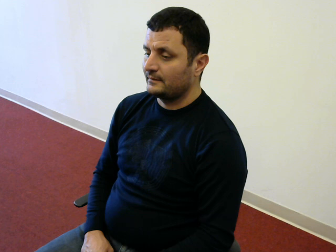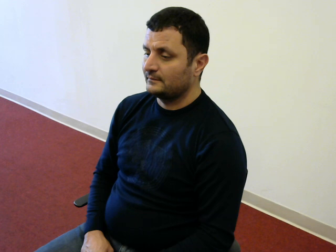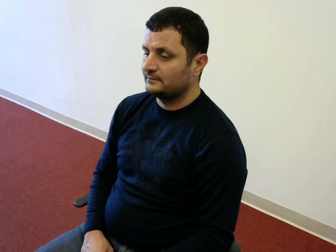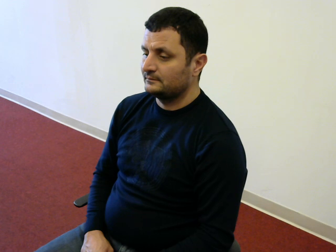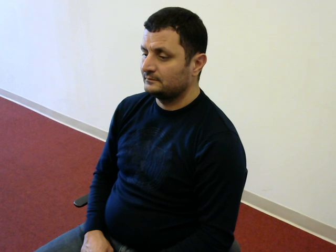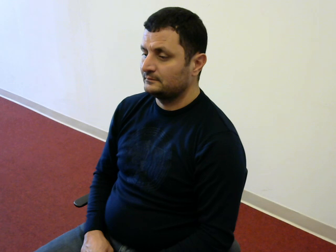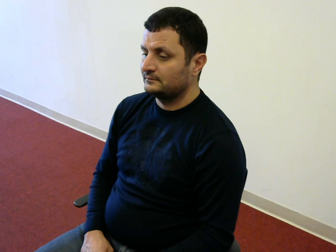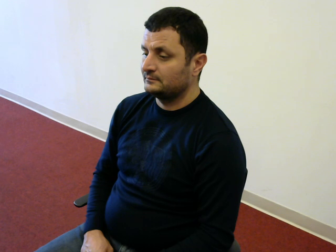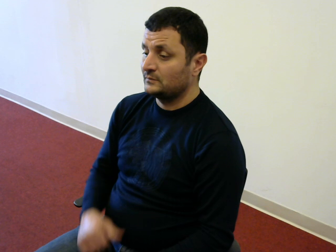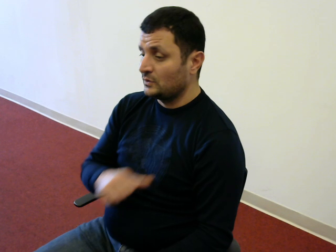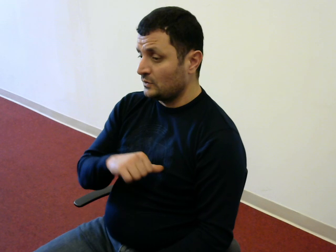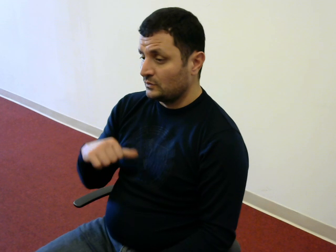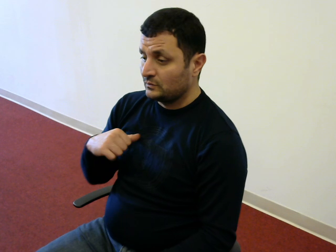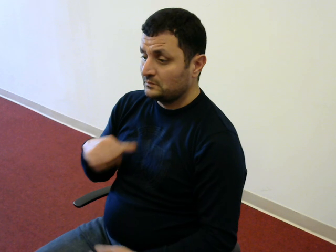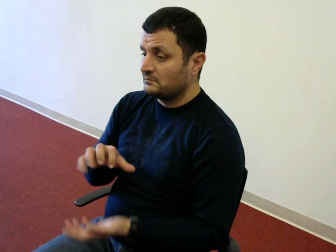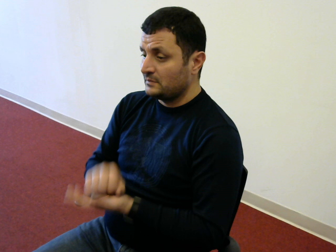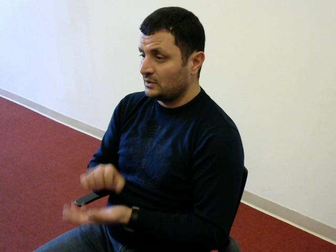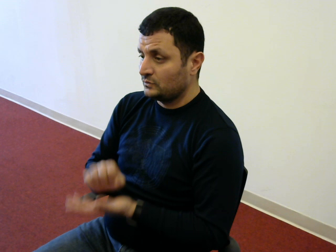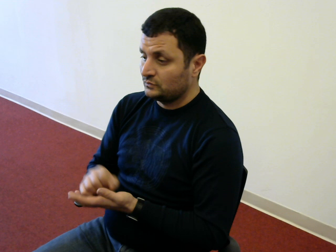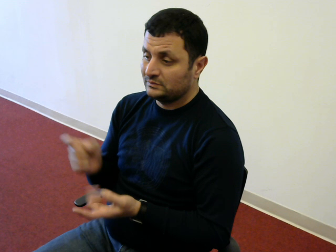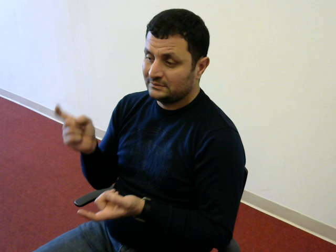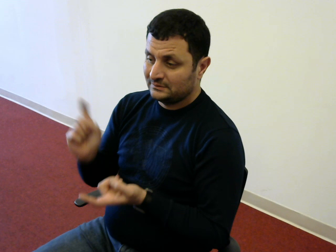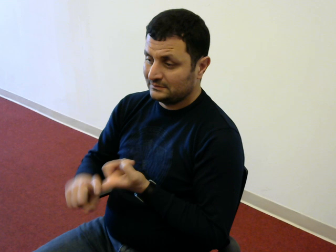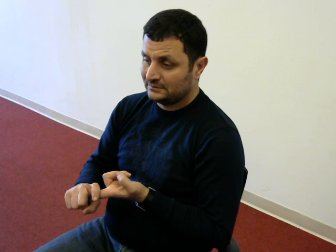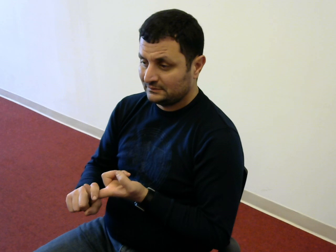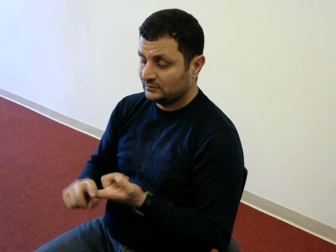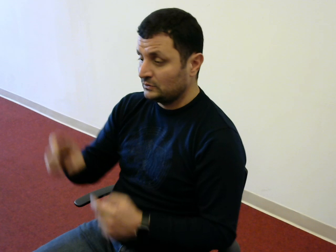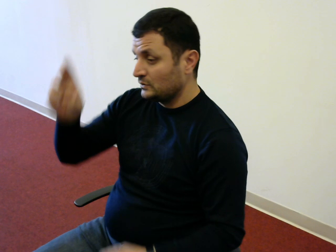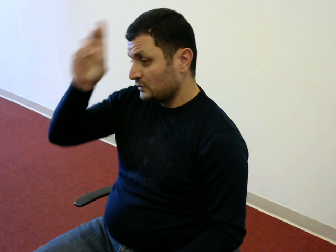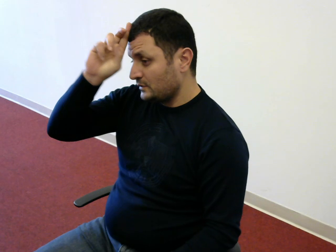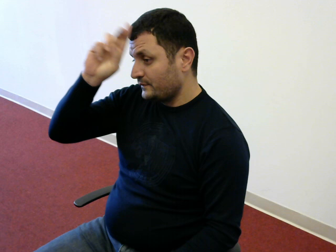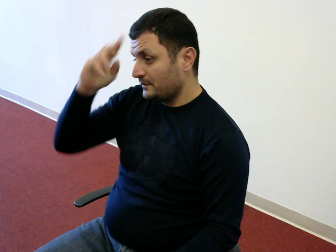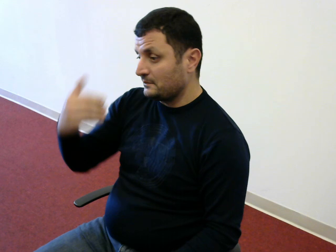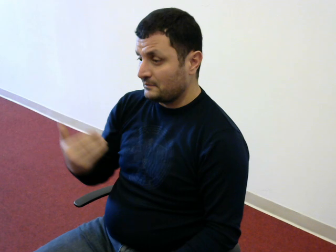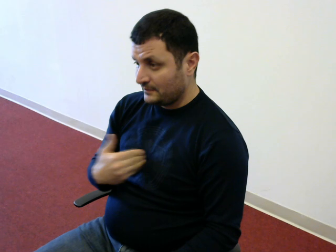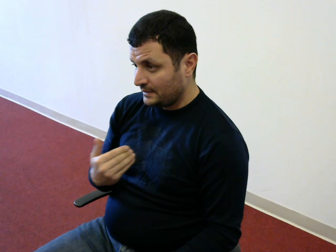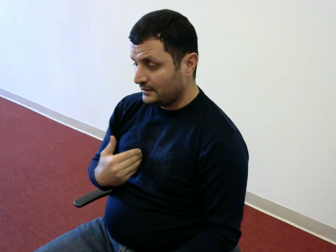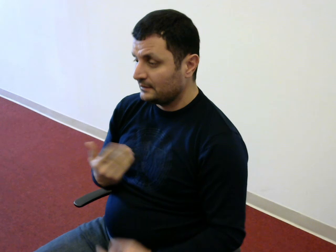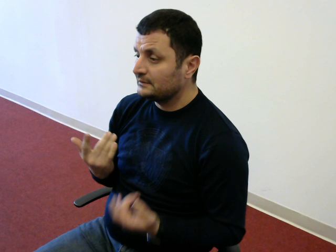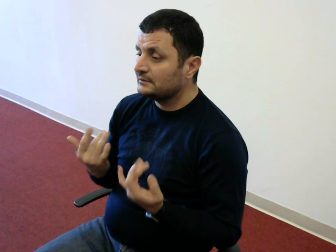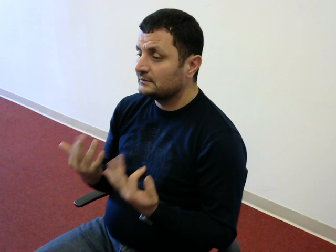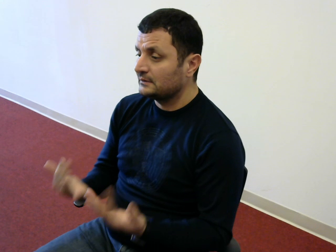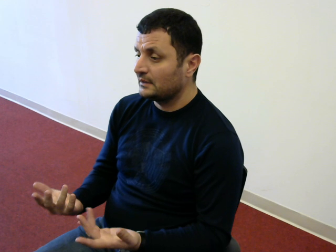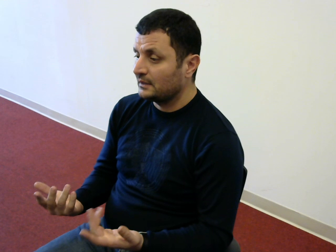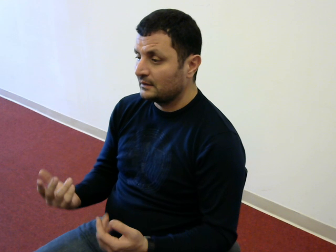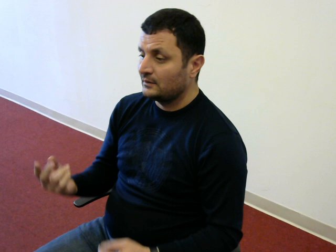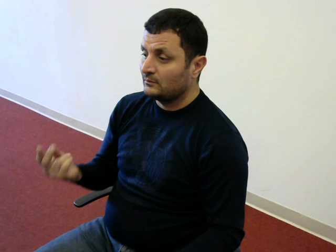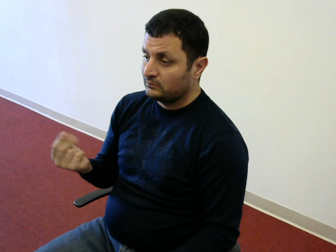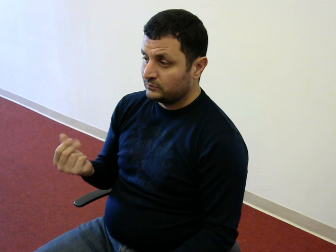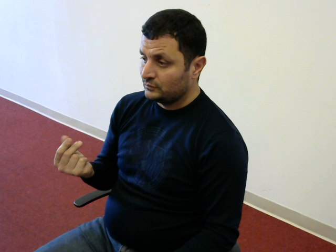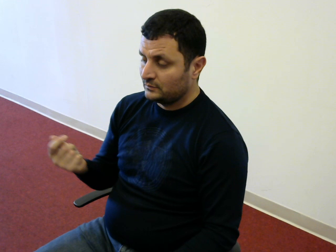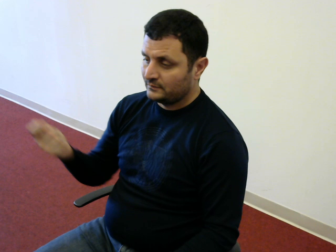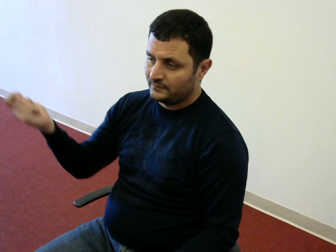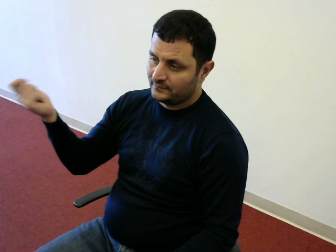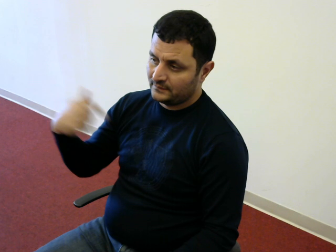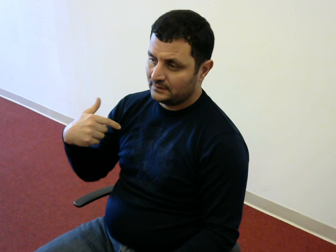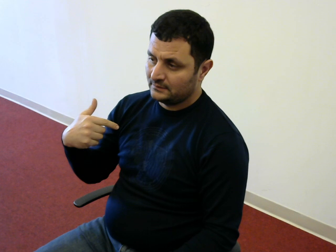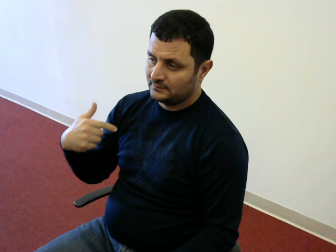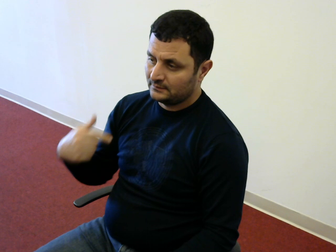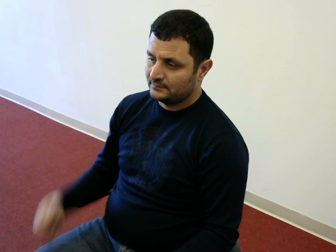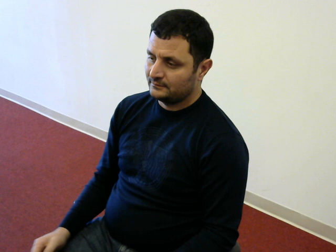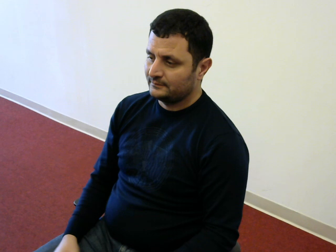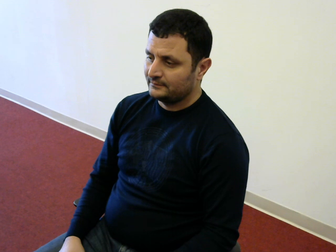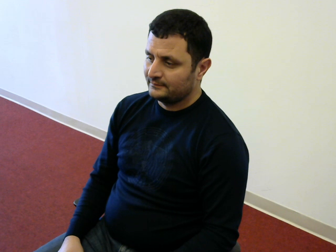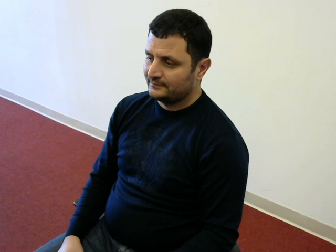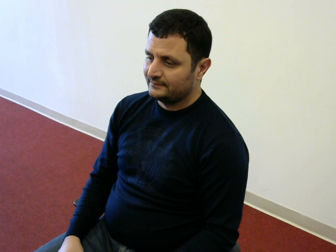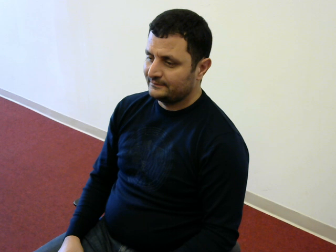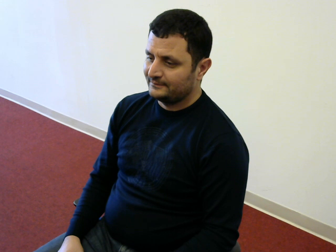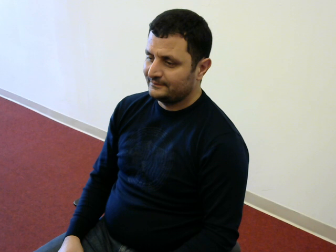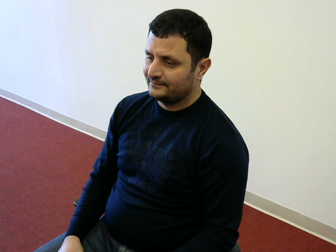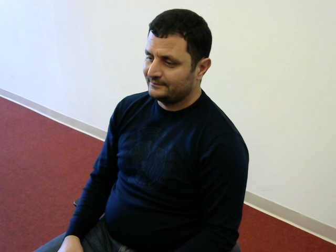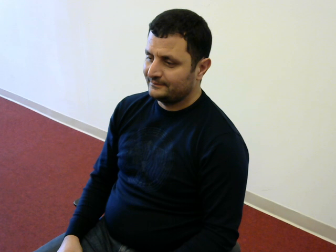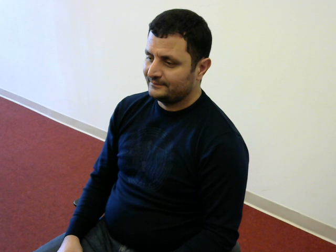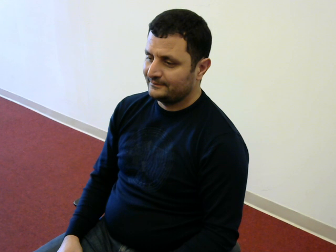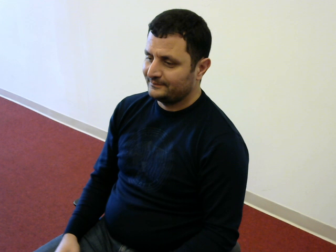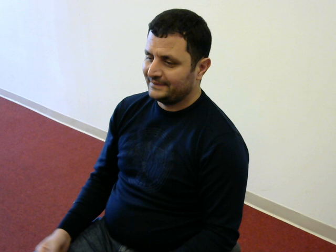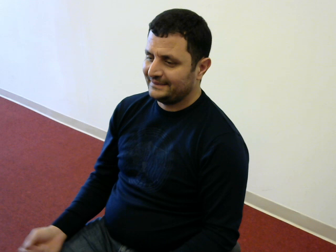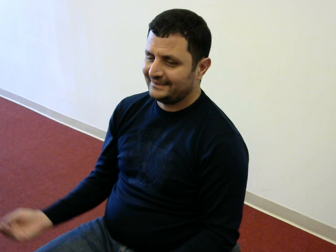Özünüməşğulluqla bağlı dövlət mənə nə qədər pul verir?